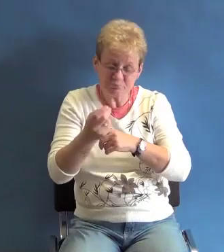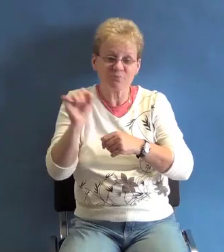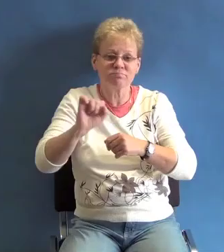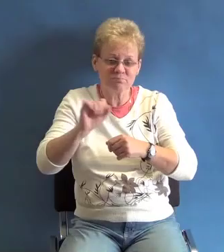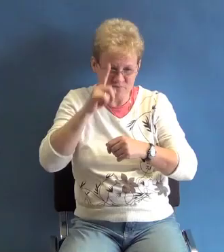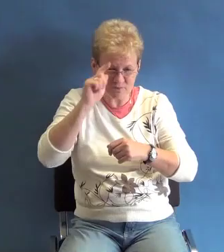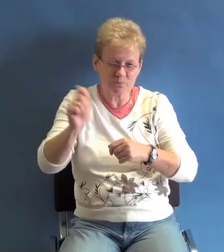Budzik ma wskazówkę.